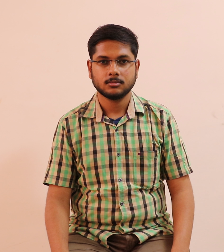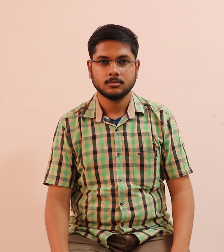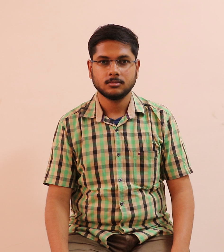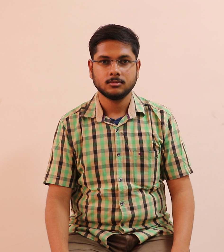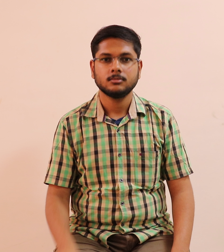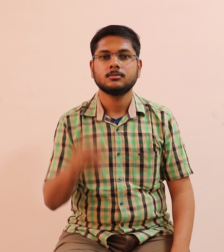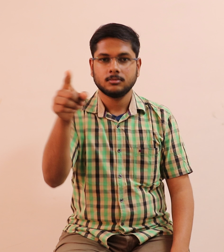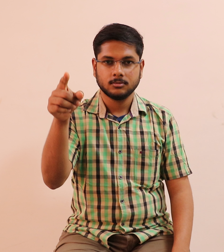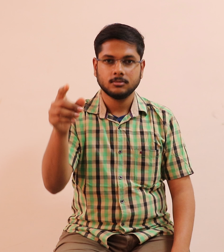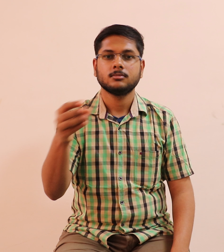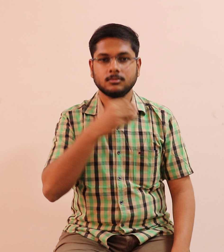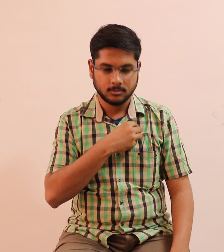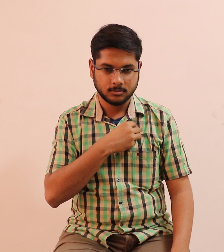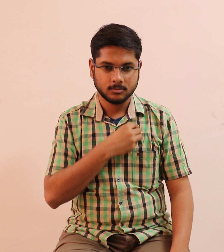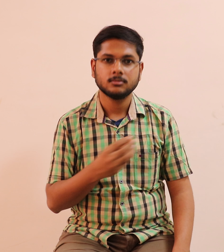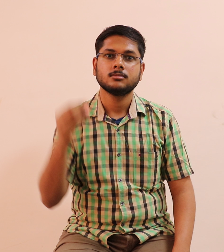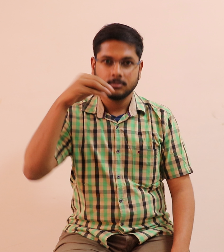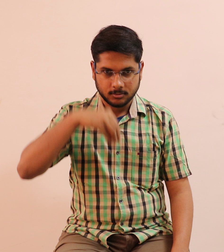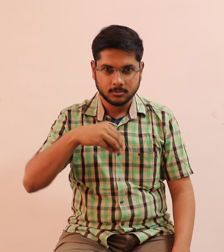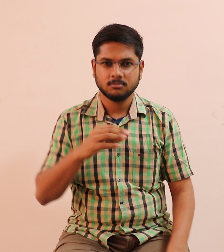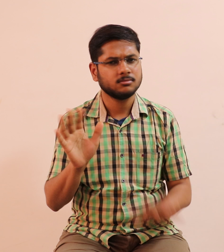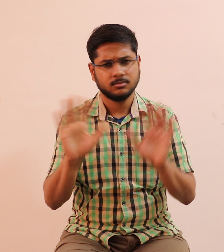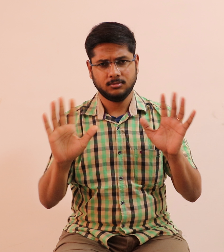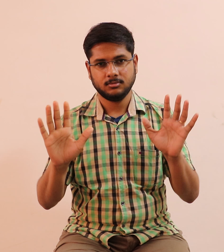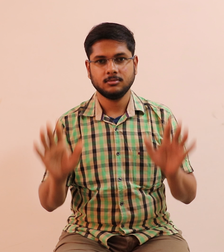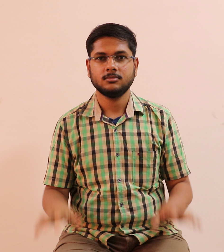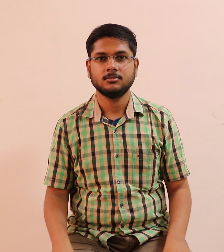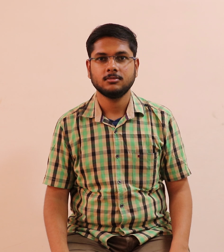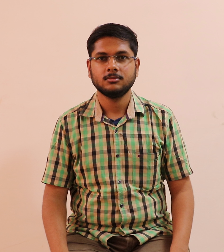do not take it to the heart